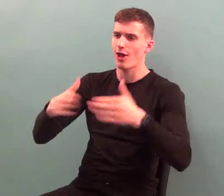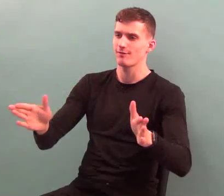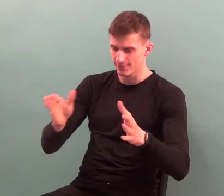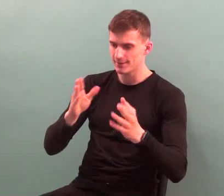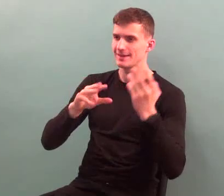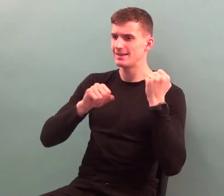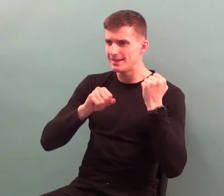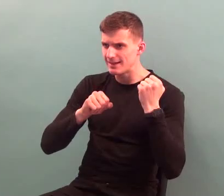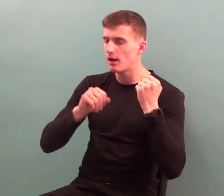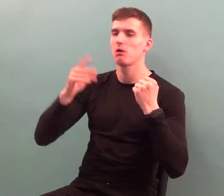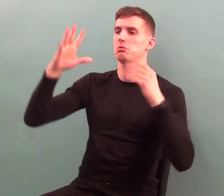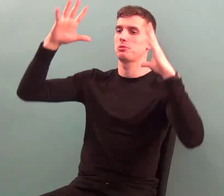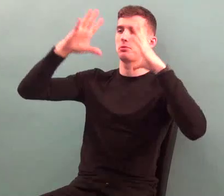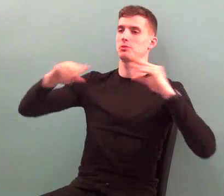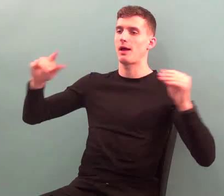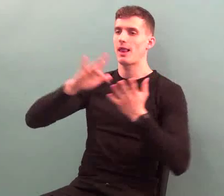Próbuje to zrobić, ale nagle wyłącza się alarm.